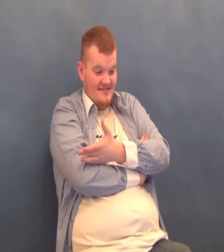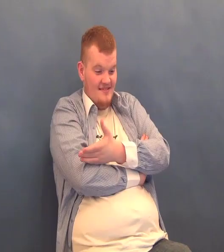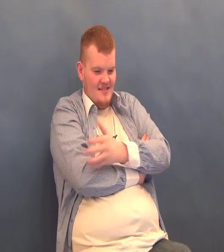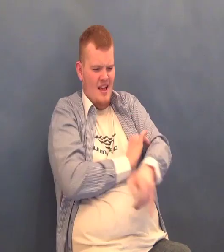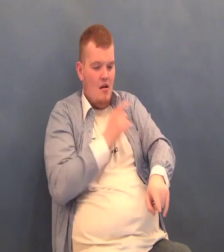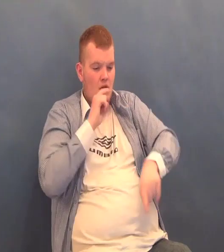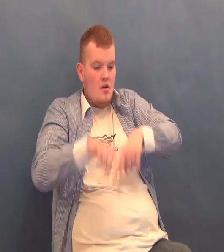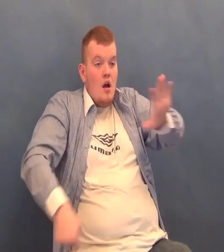Biegnie z teczką w ręku.